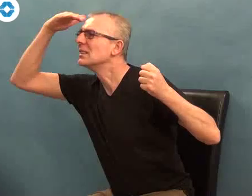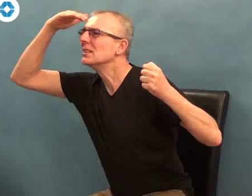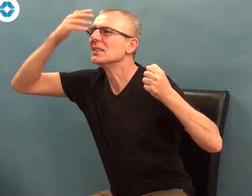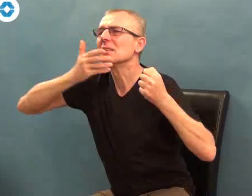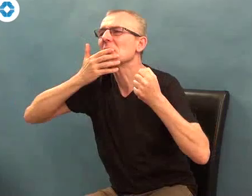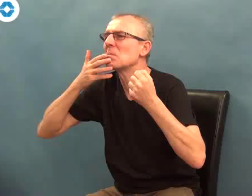Żaby nie było.